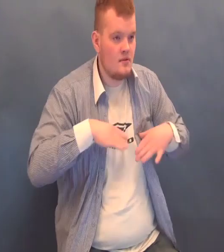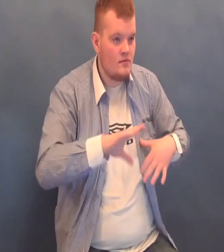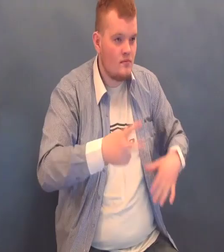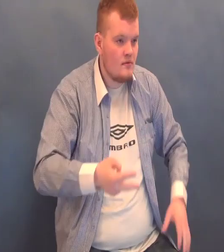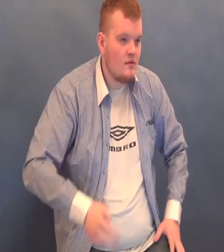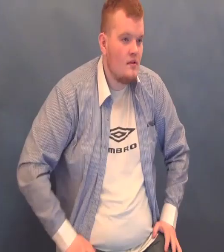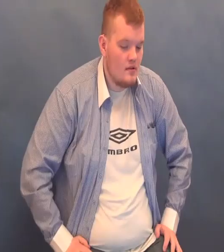Masz drugi wolny termin?